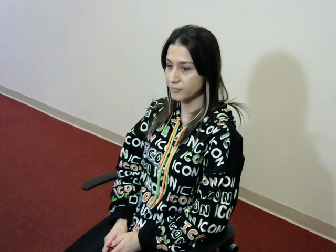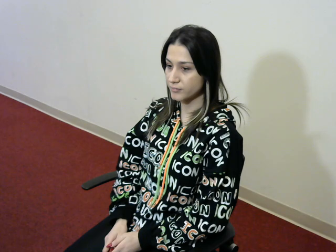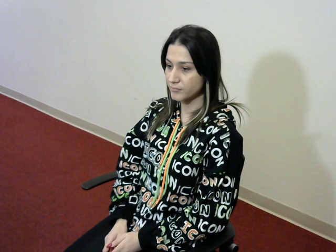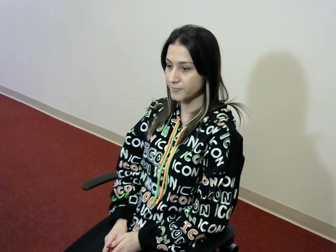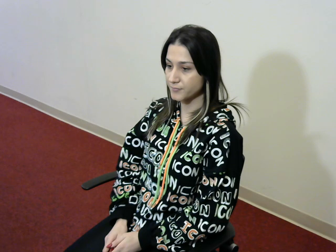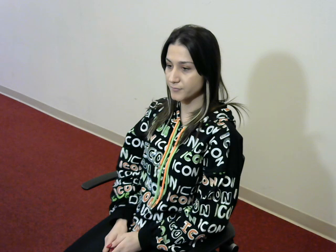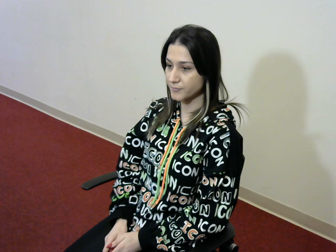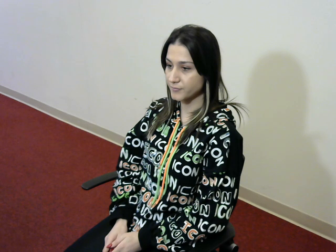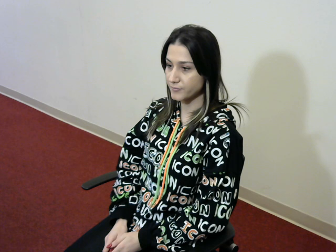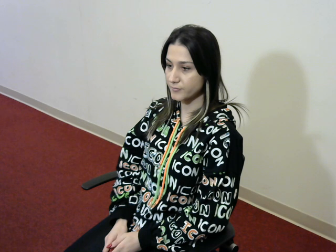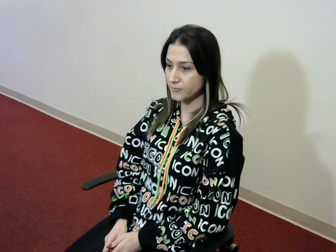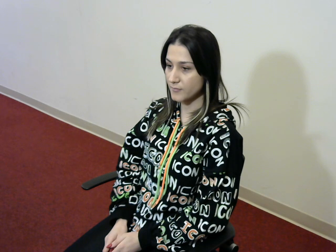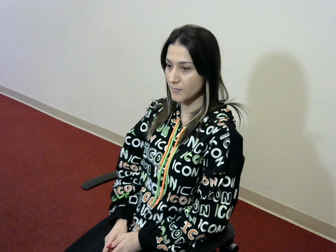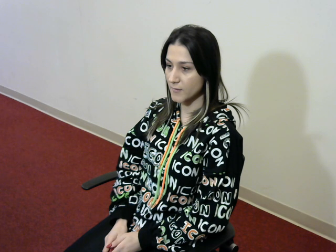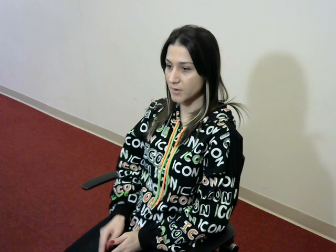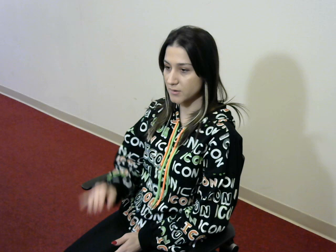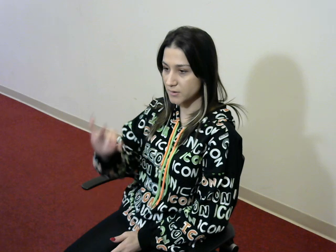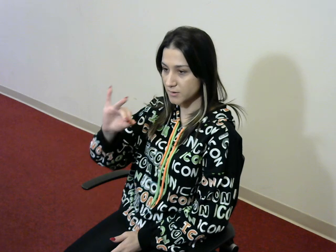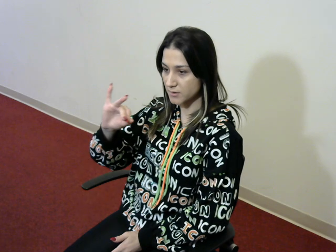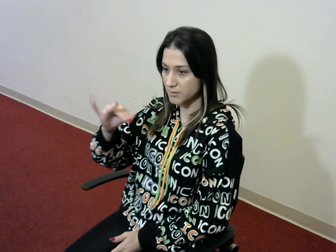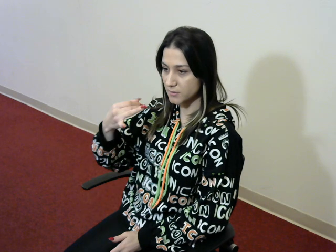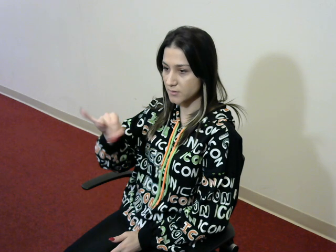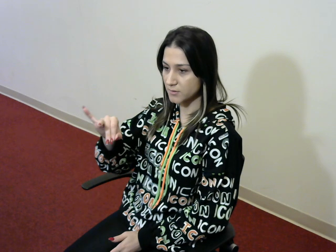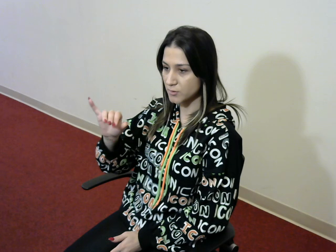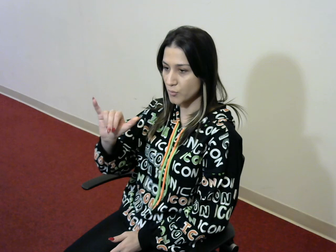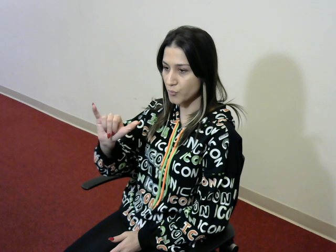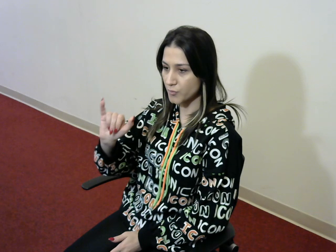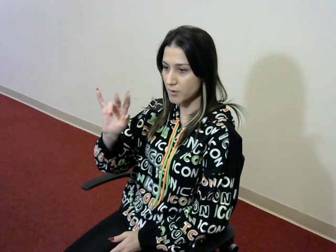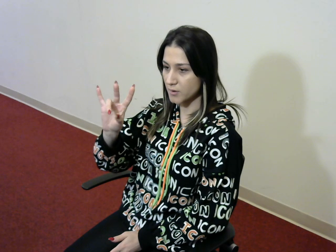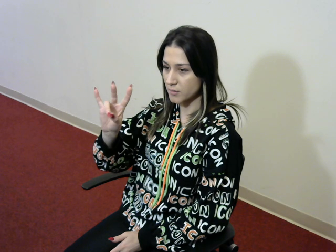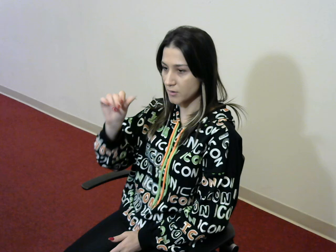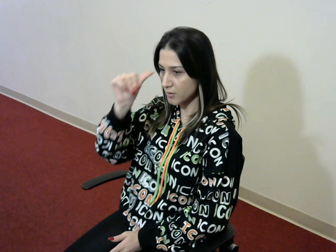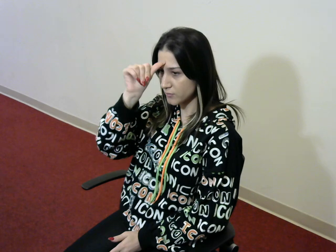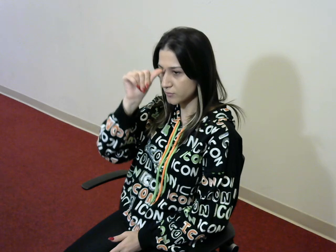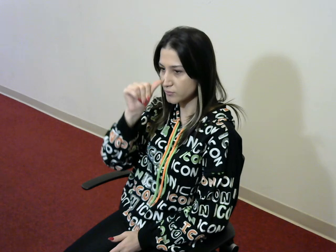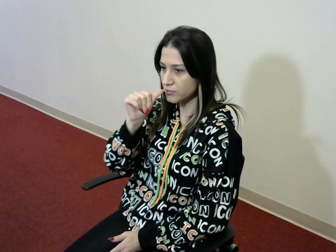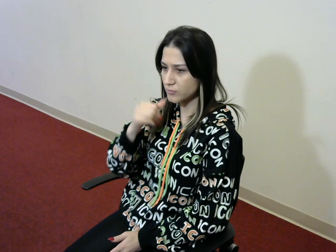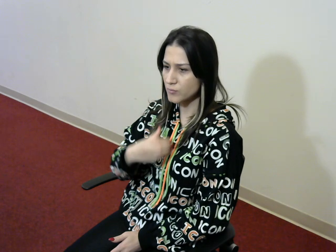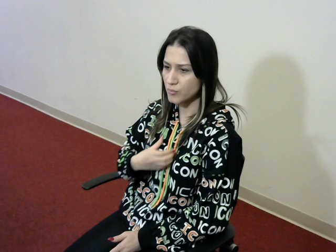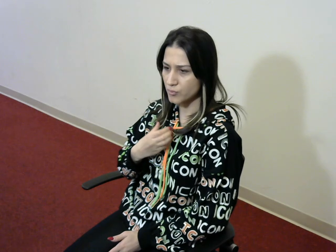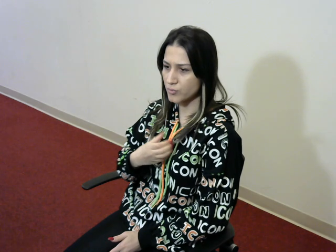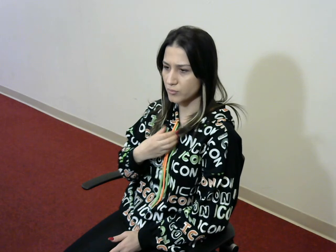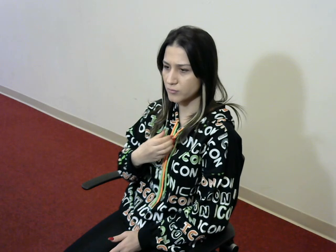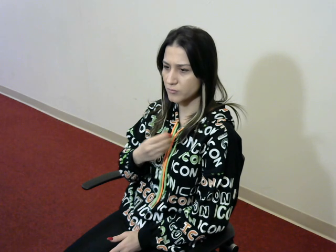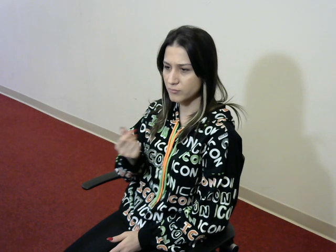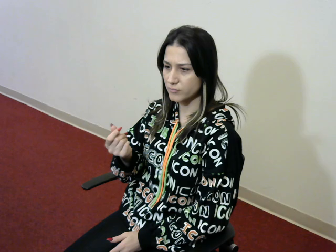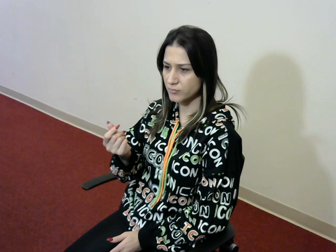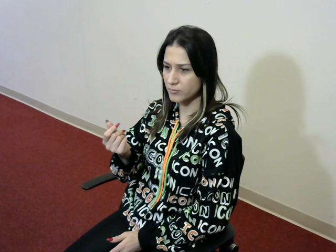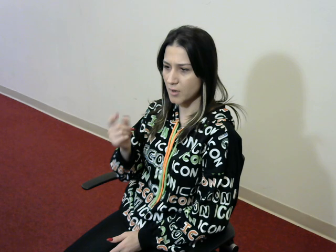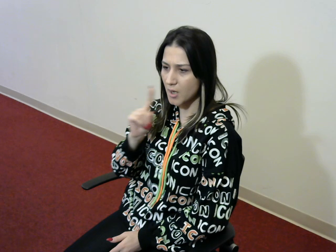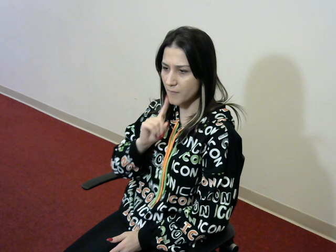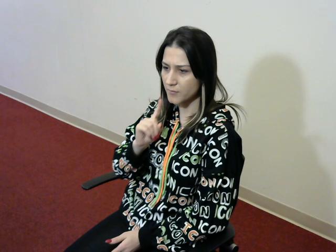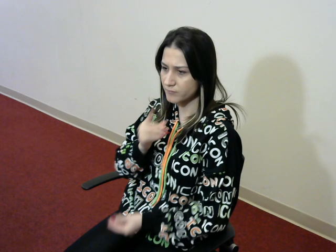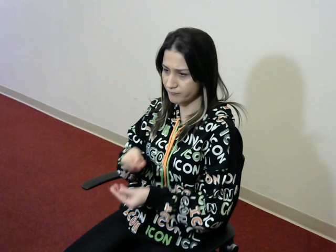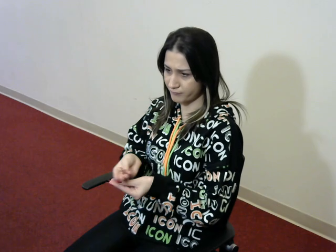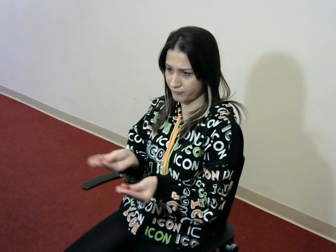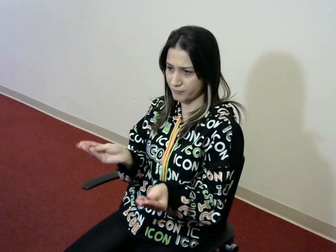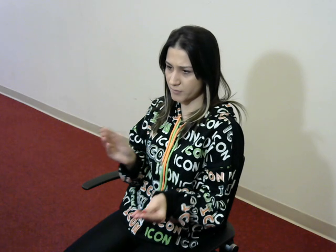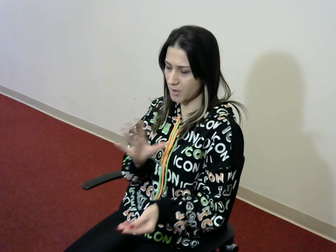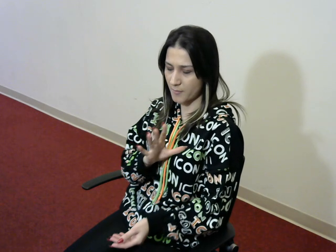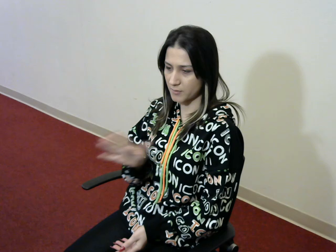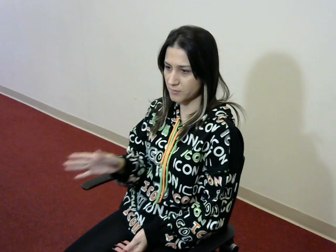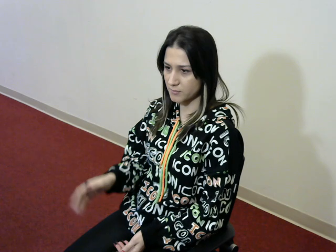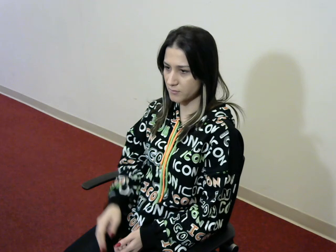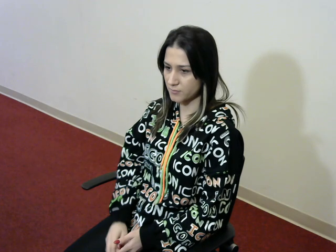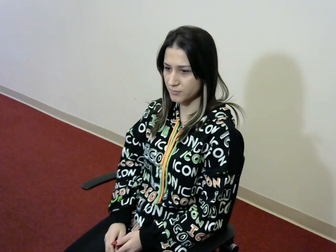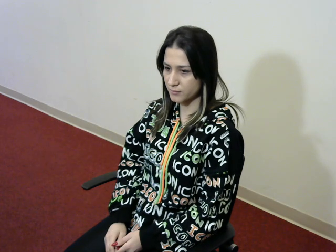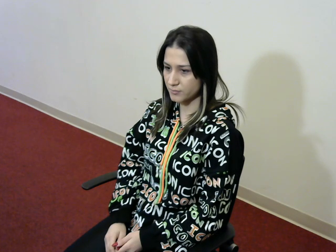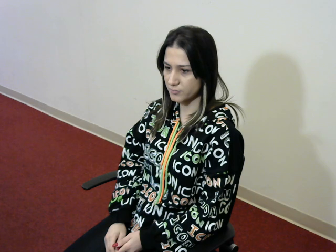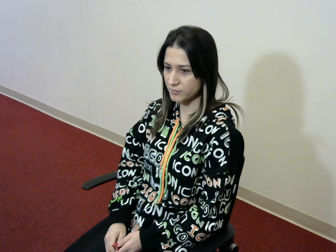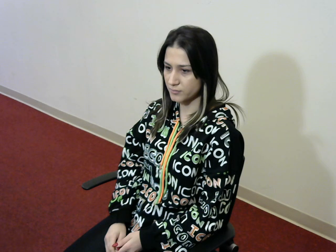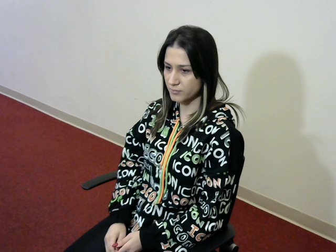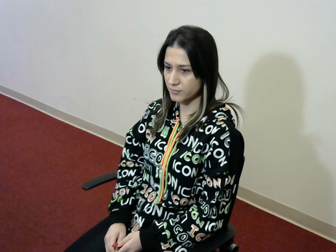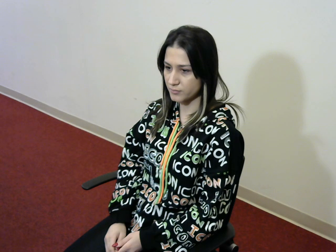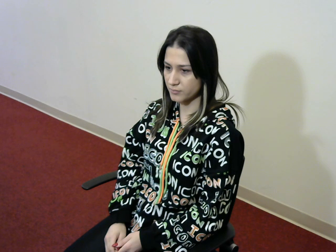İyun ayının sosial müavinətləri hələ ki, ödənilməyib